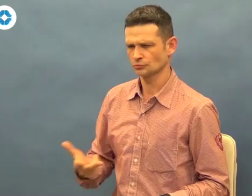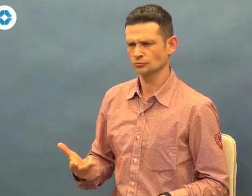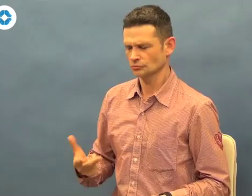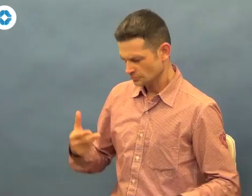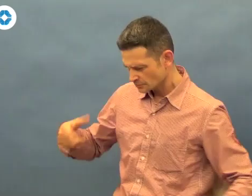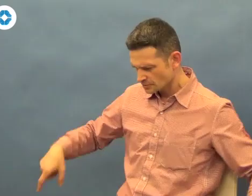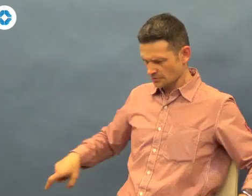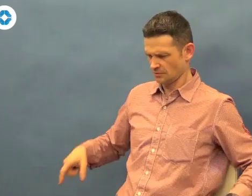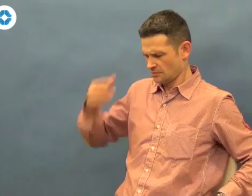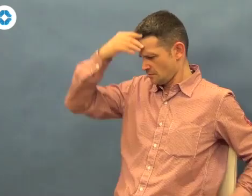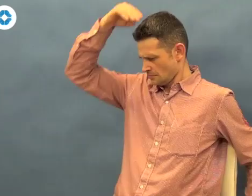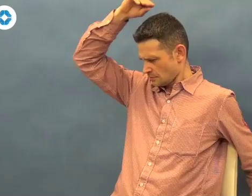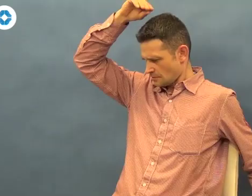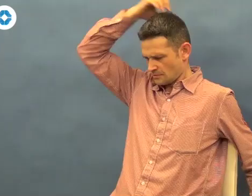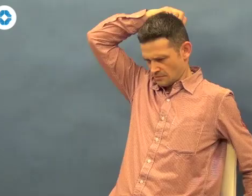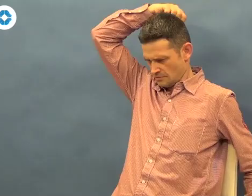Usiadł, podniósł czapkę z czoła, podrapał się po głowie.